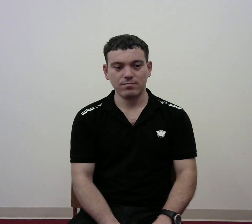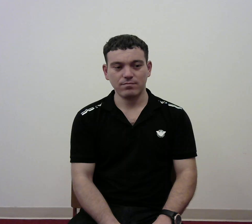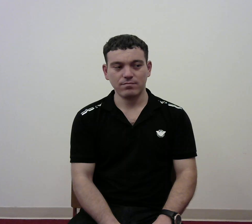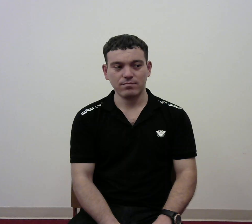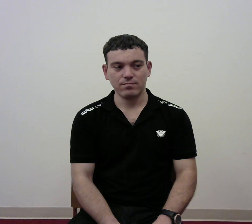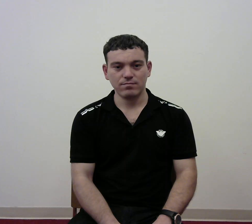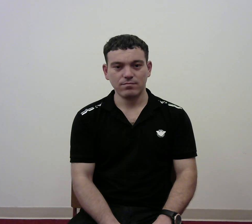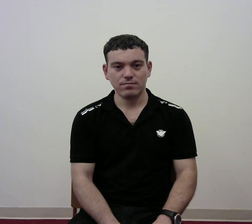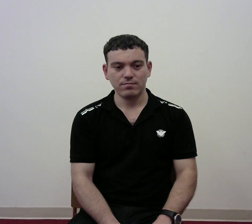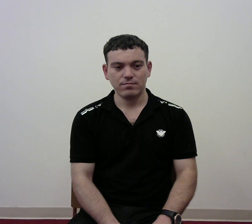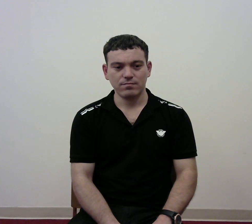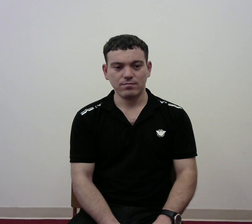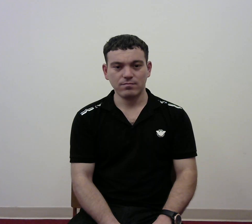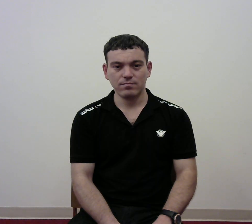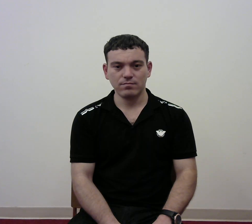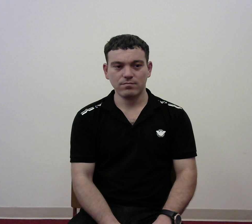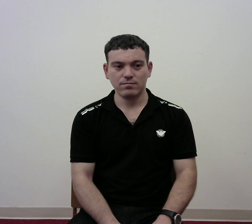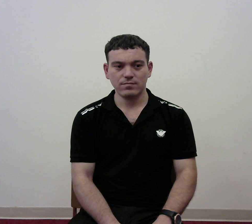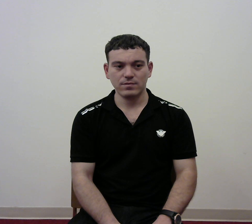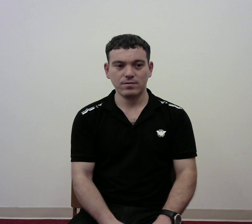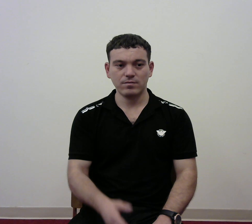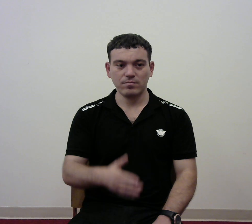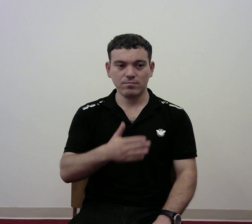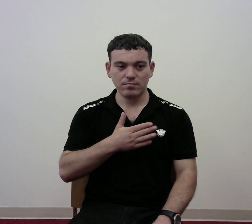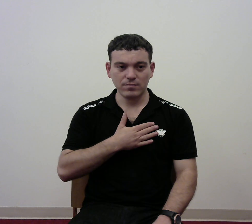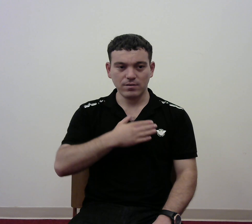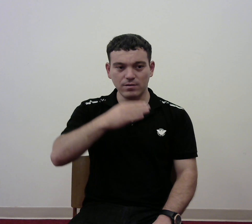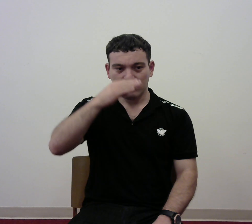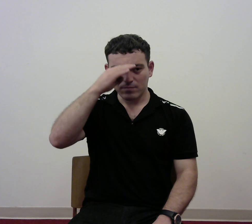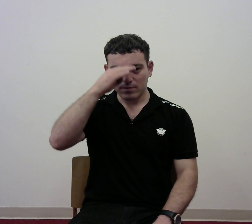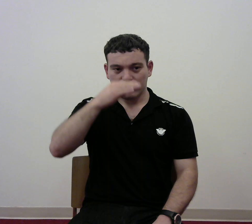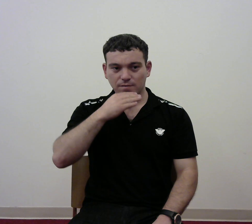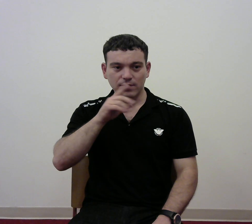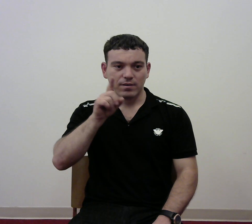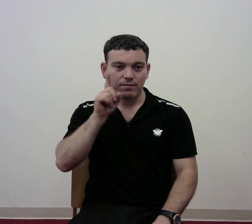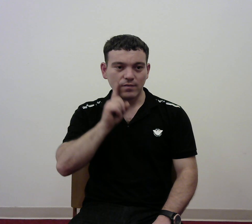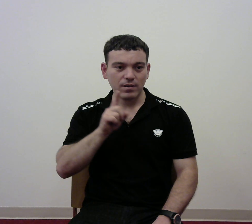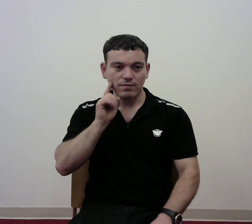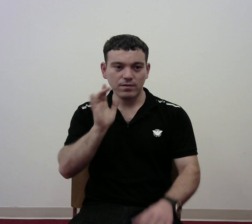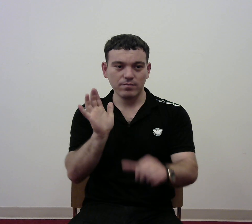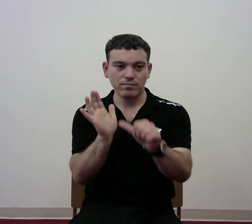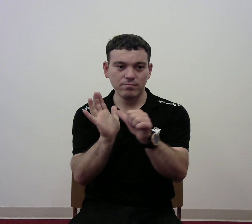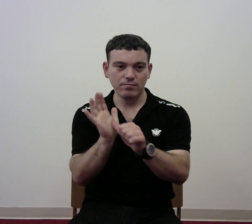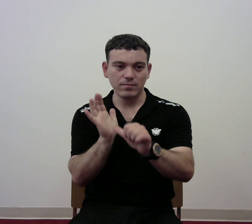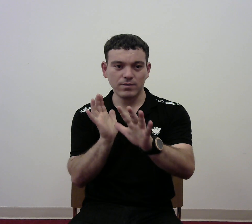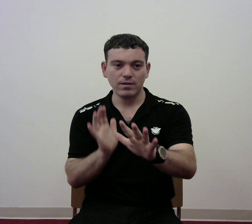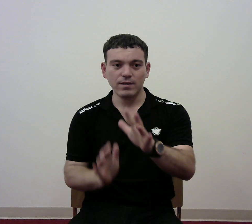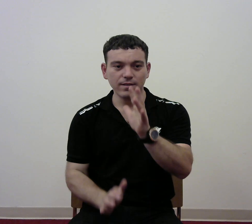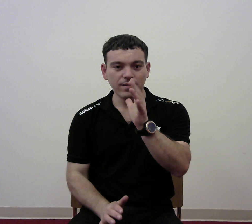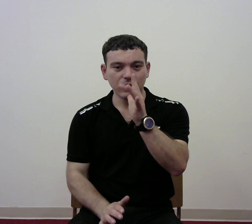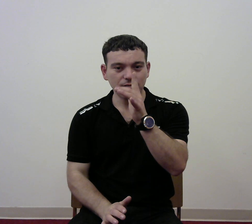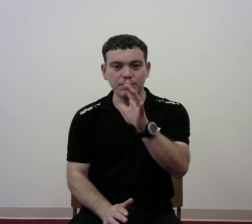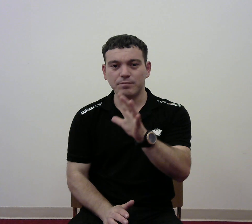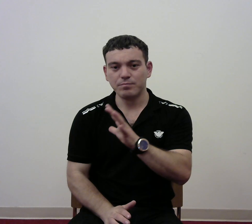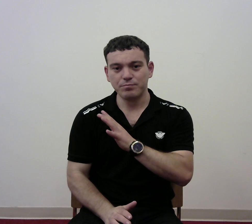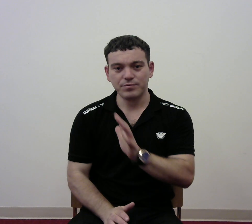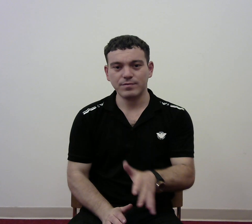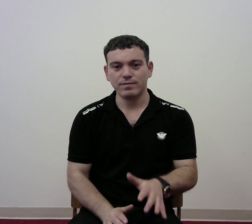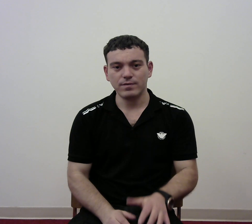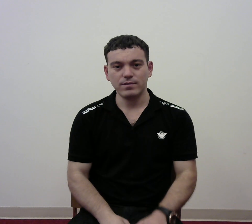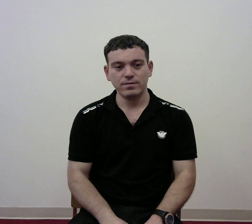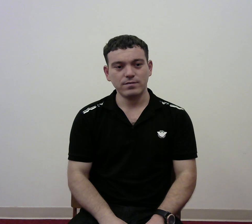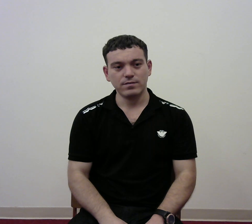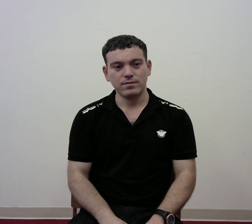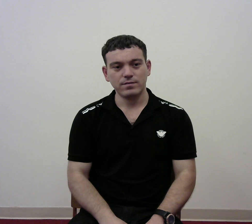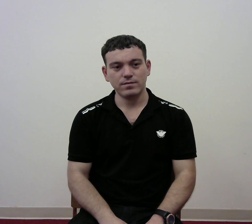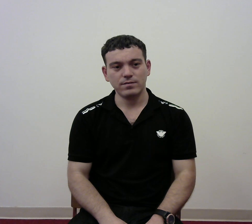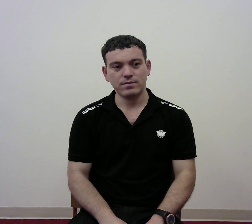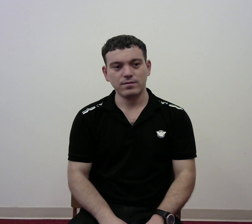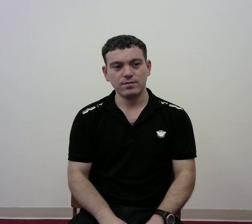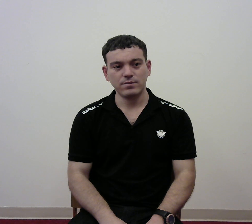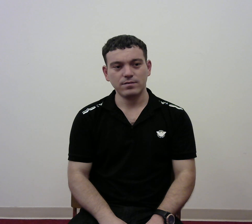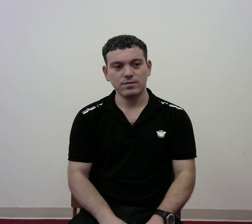Mənim atamın hələ 65 yaşı olmayıb